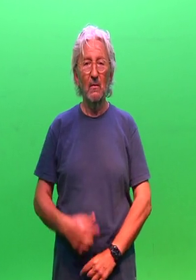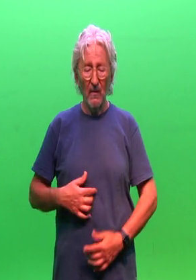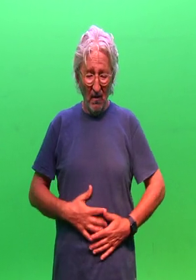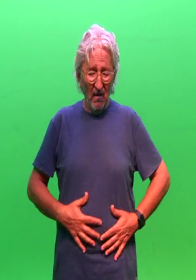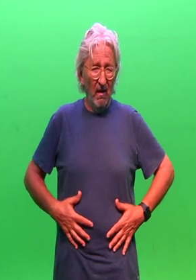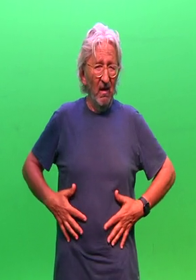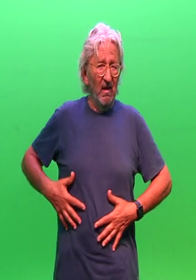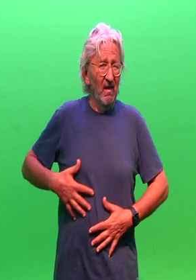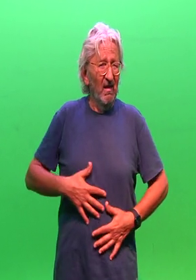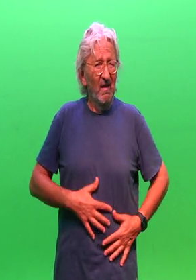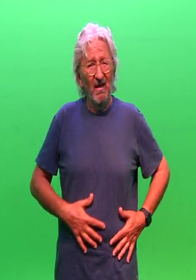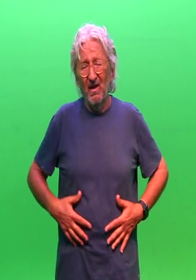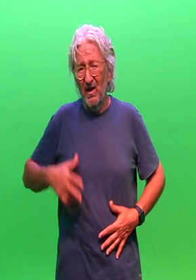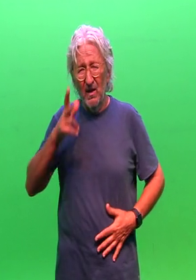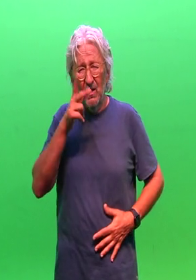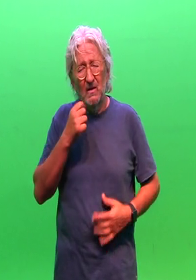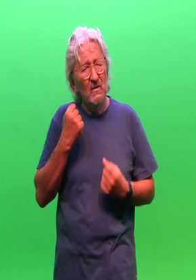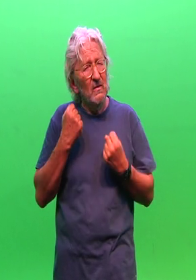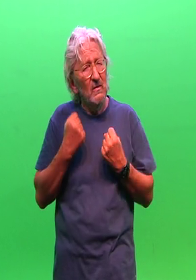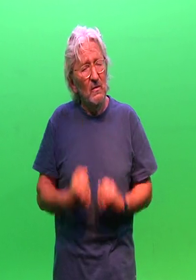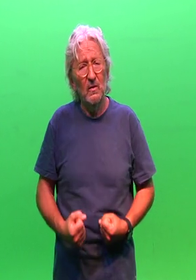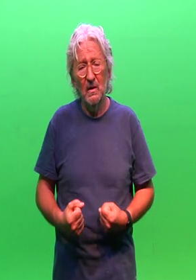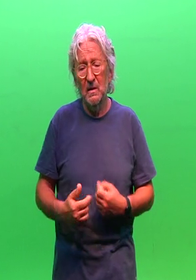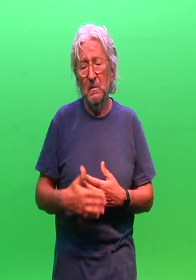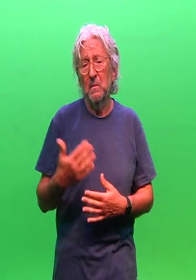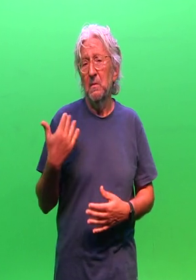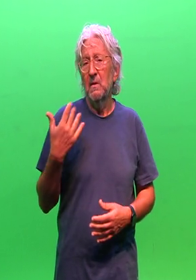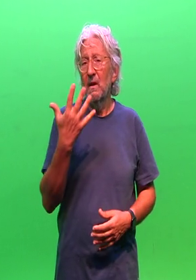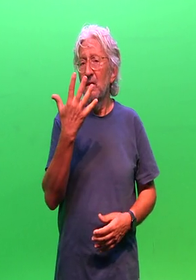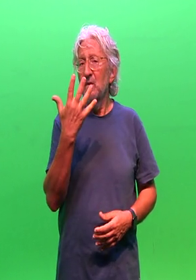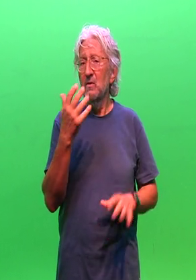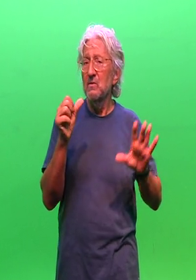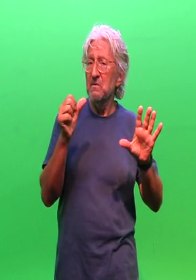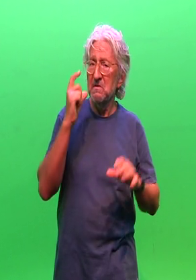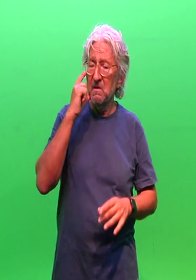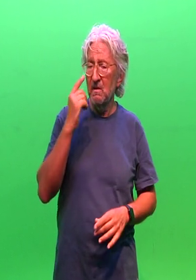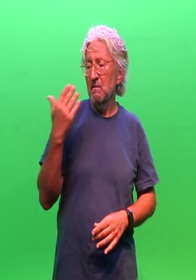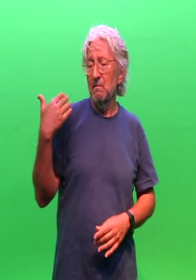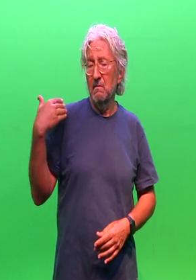Em fa mal la panxa, em fa molt de mal. El dolor va començar fa cinc o sis dies.